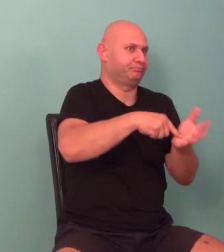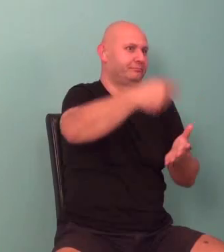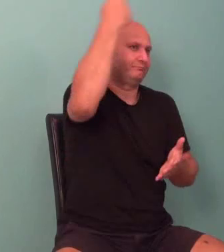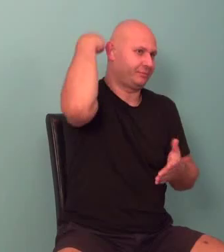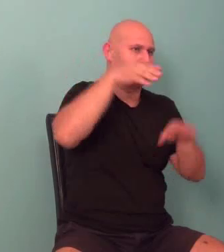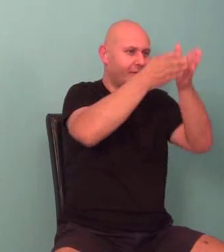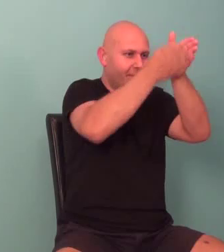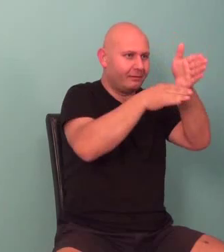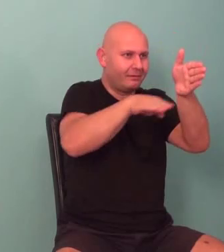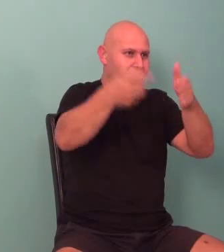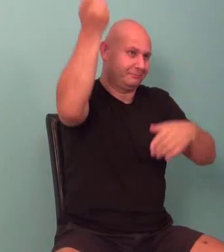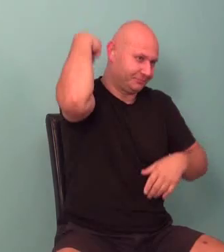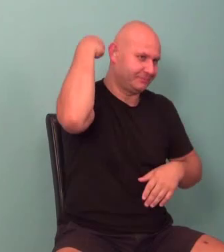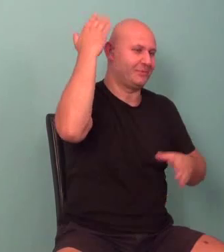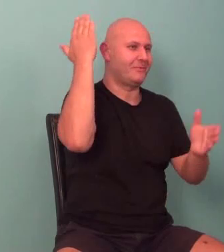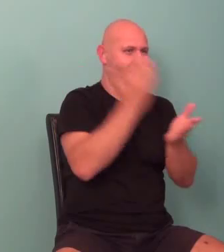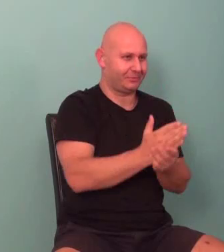Plastelina trafia dokładnie do nosidła.